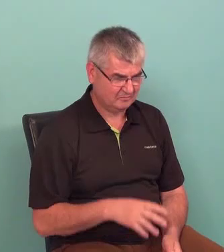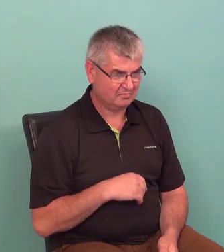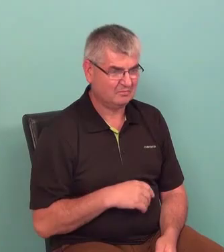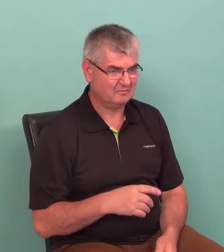Mogę.